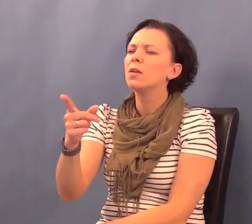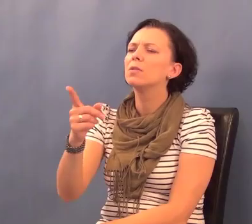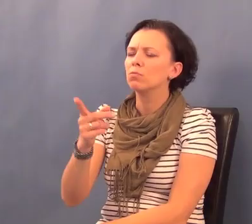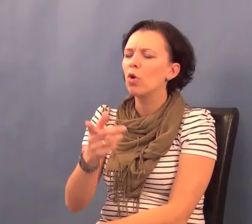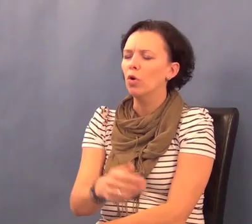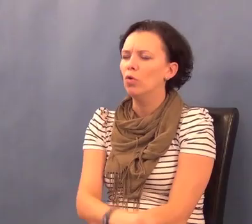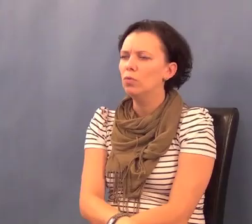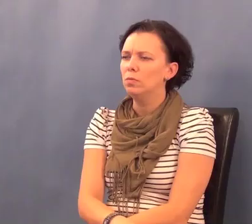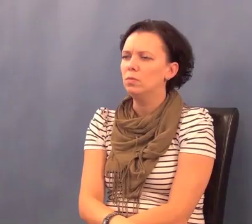To.